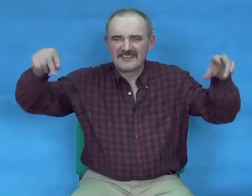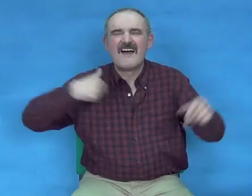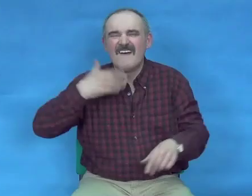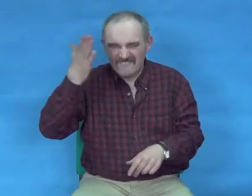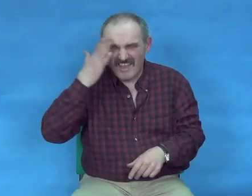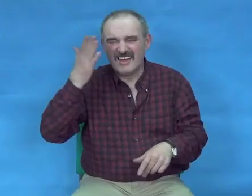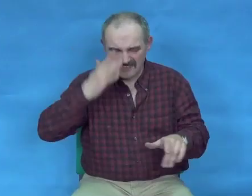Ja wiem.